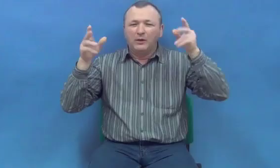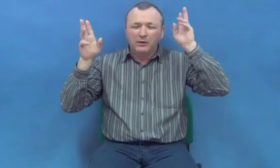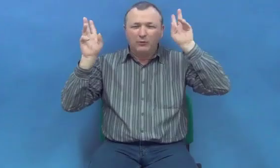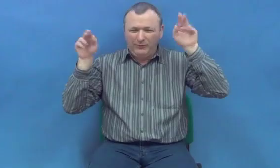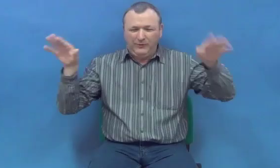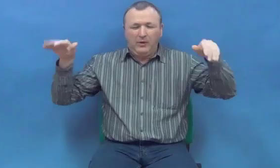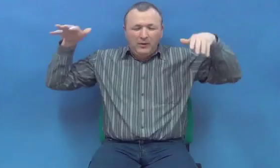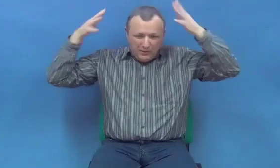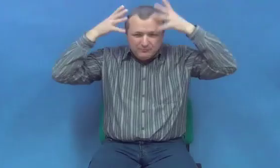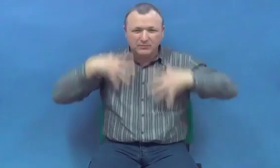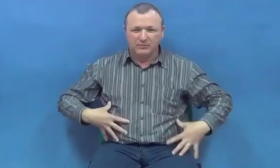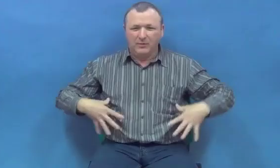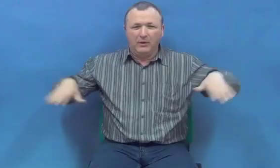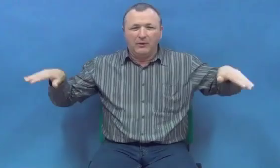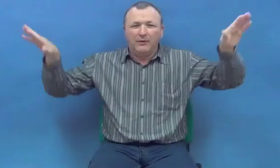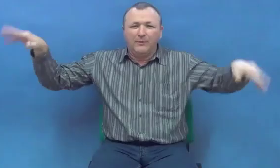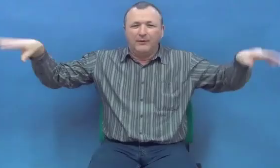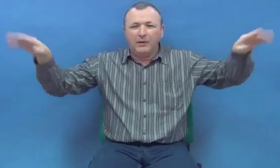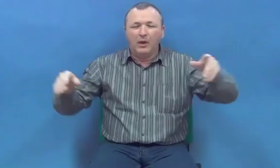Królik jest przebrany, macha rękawami.